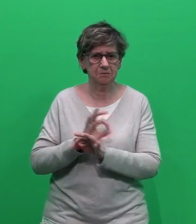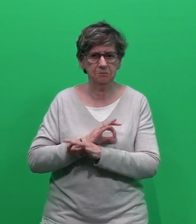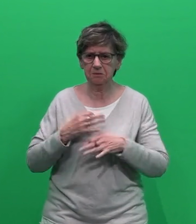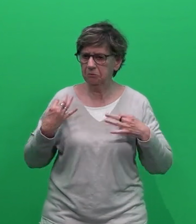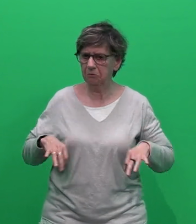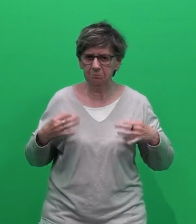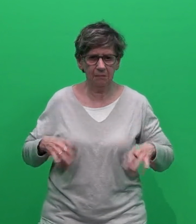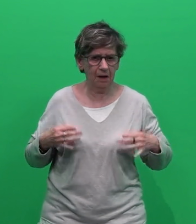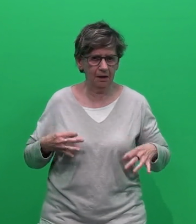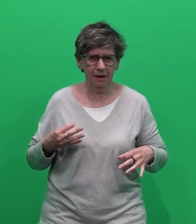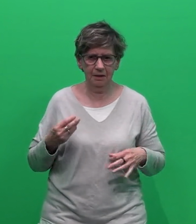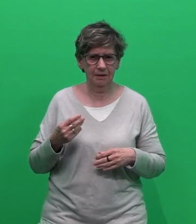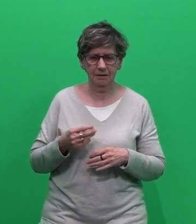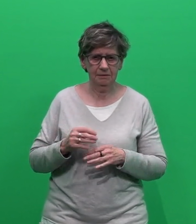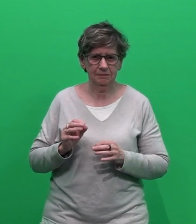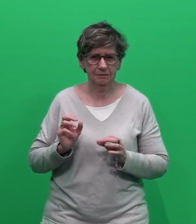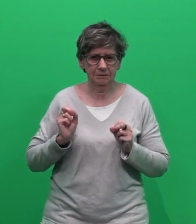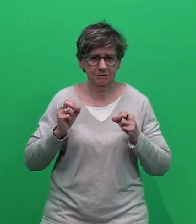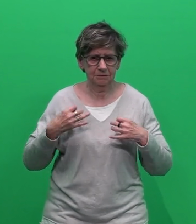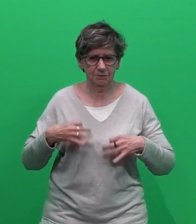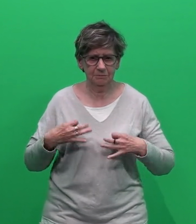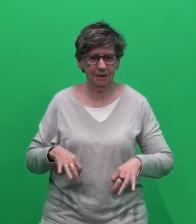Sense, normal, normal.